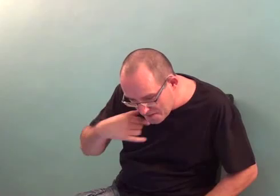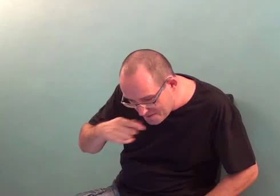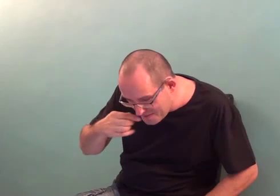Ja...